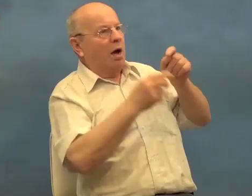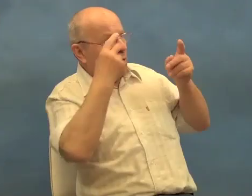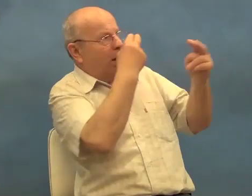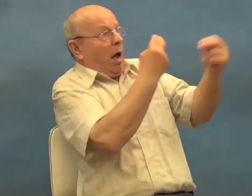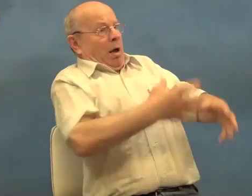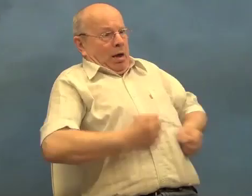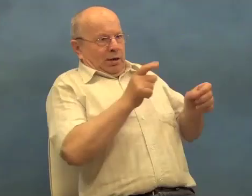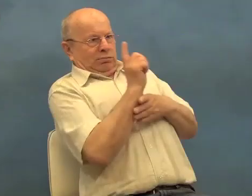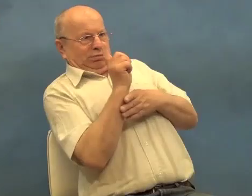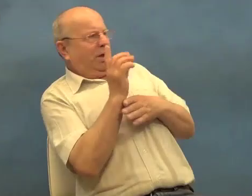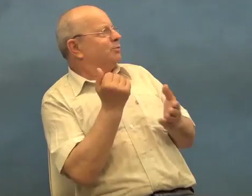Miś go zobaczył i bardzo się przestraszył, naprężył ogon.